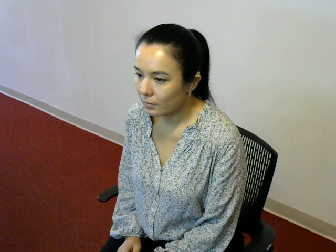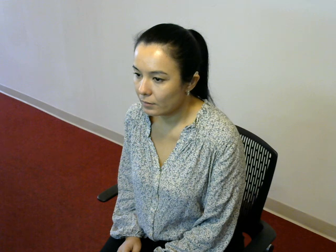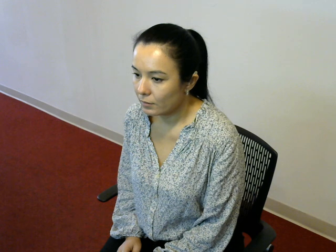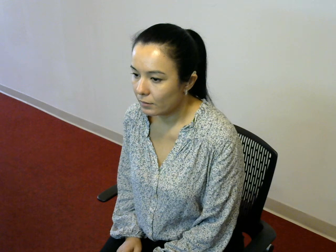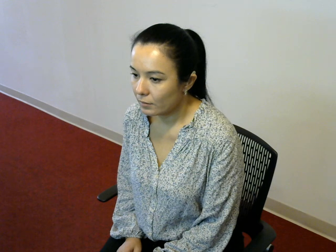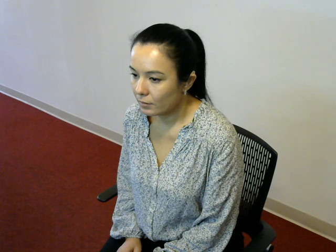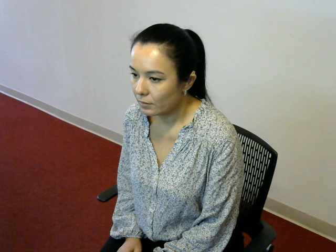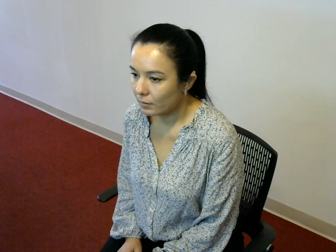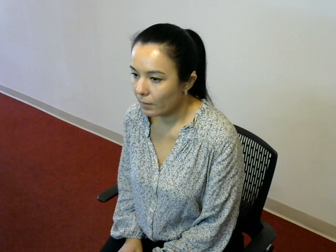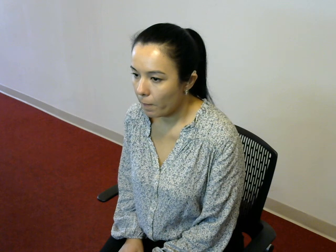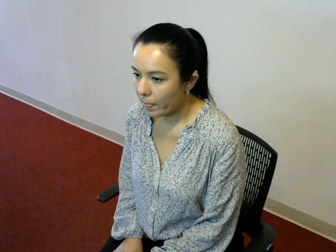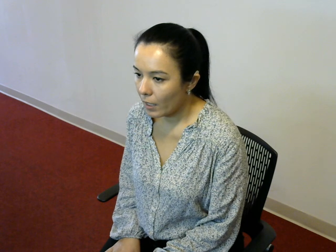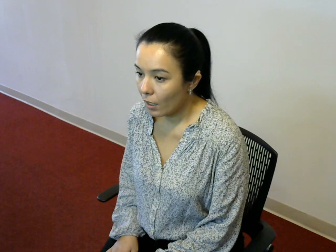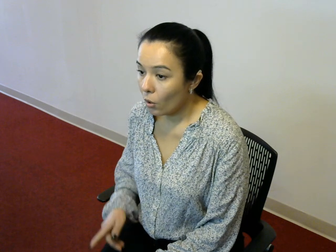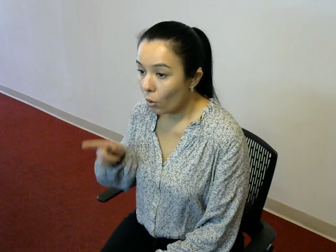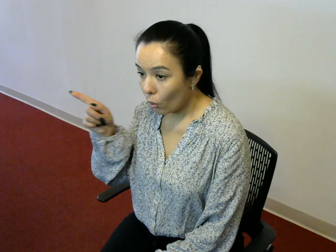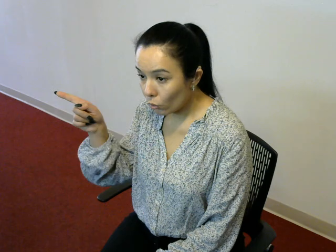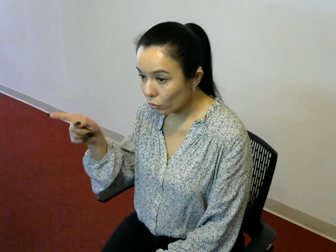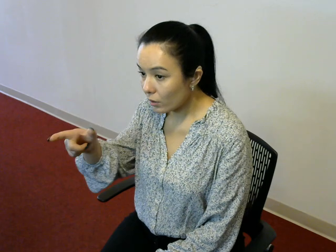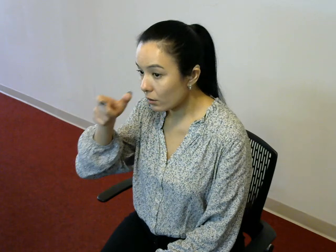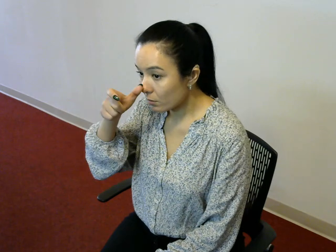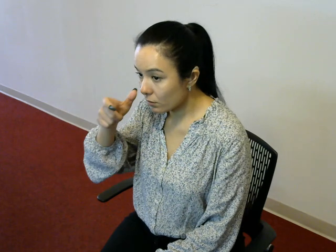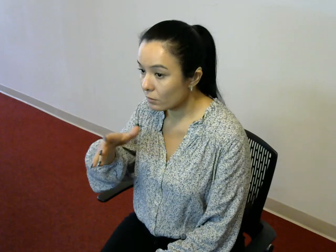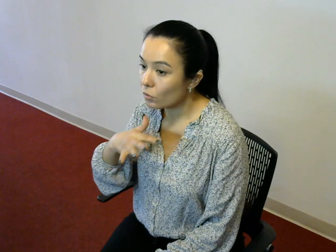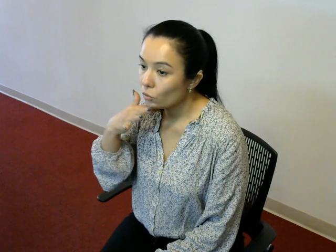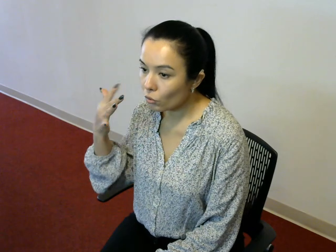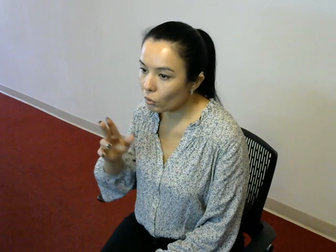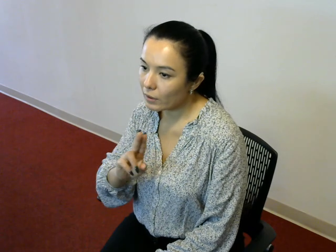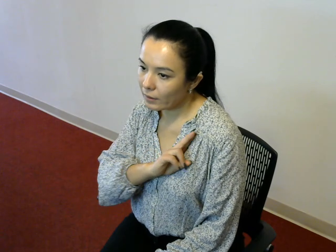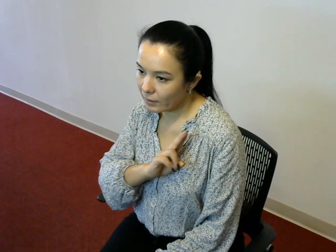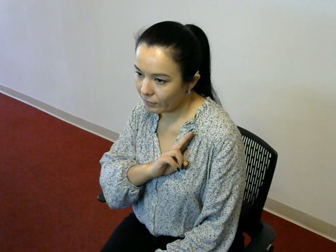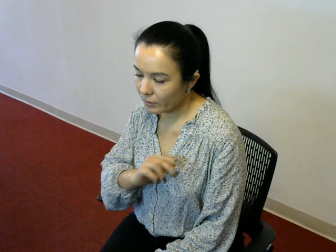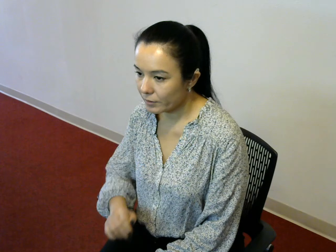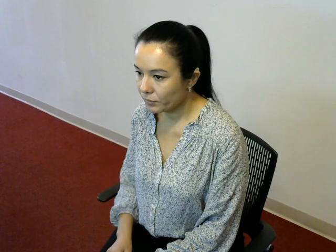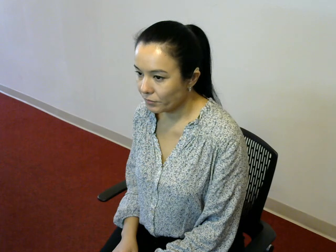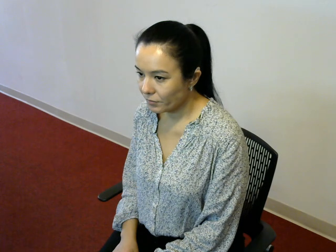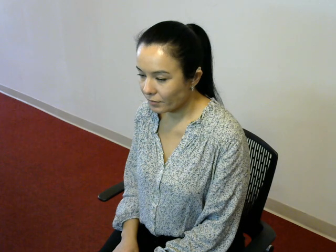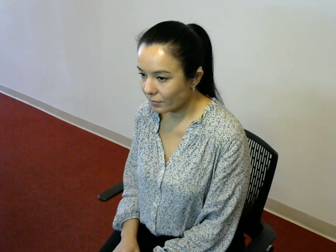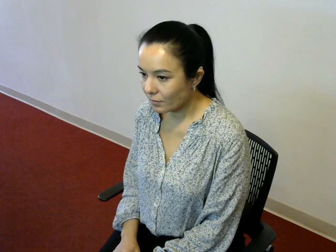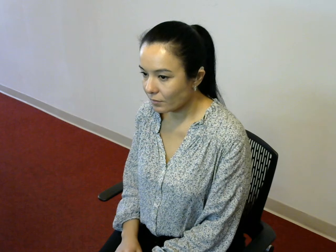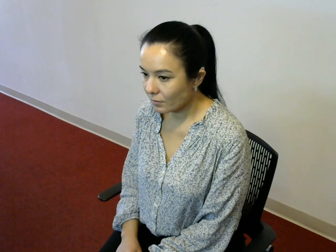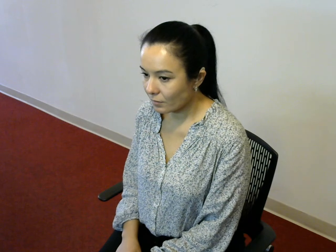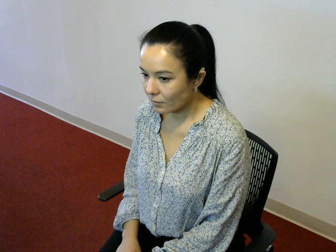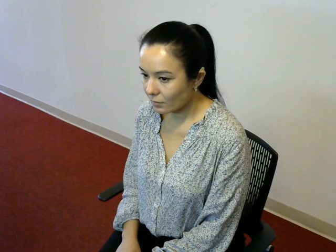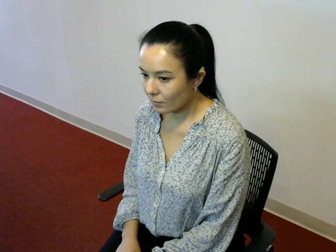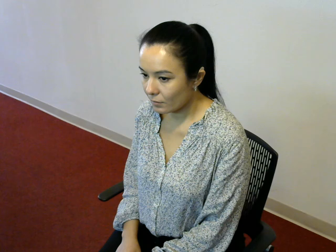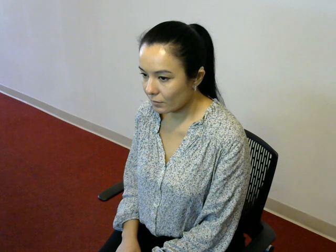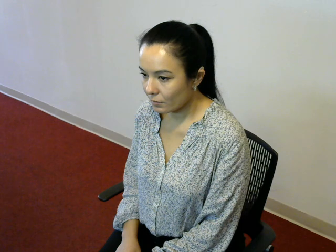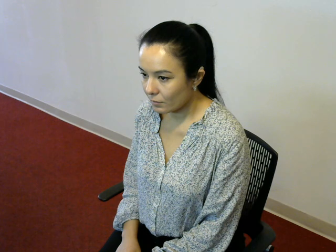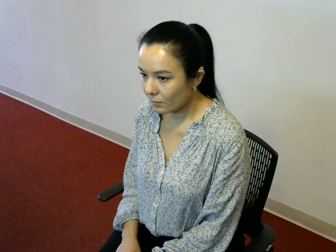O itləri çox sevir